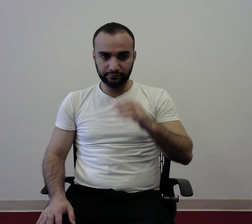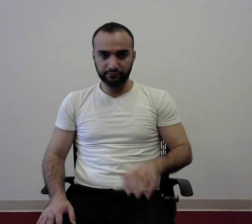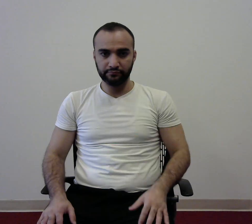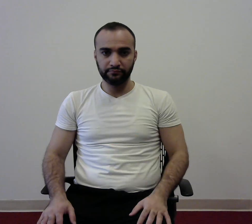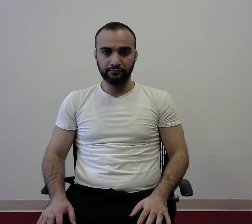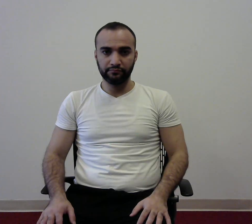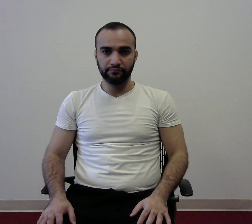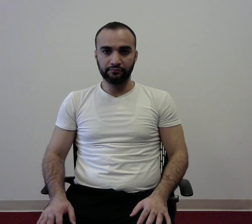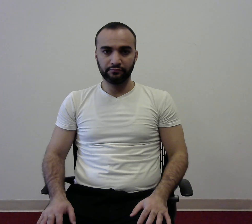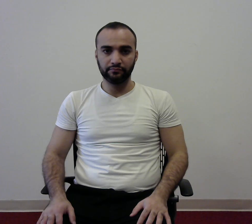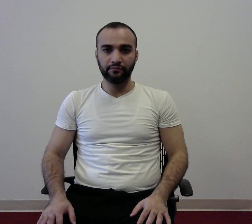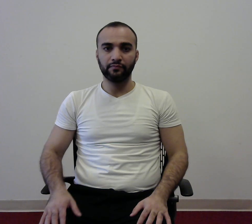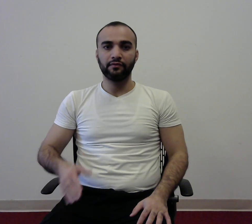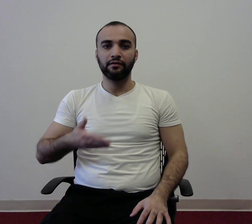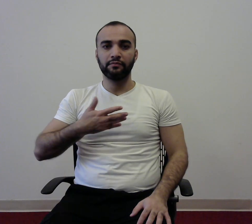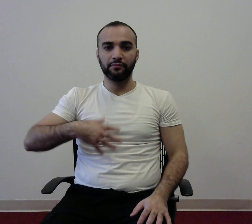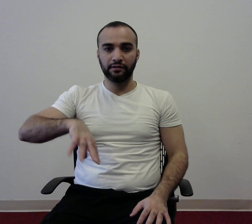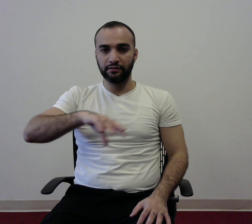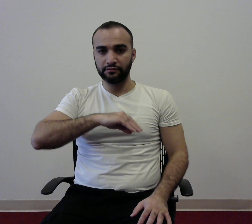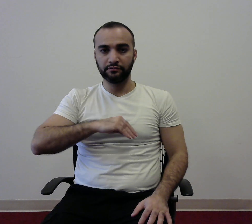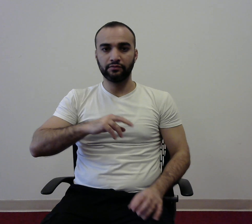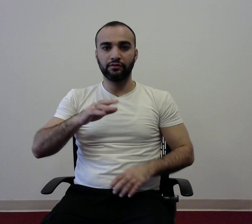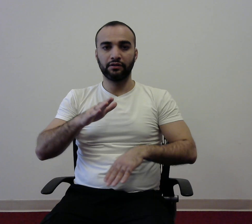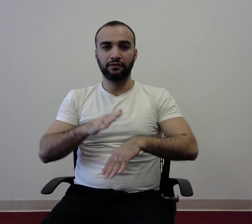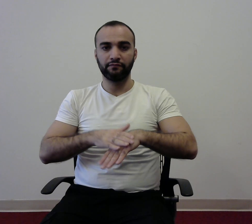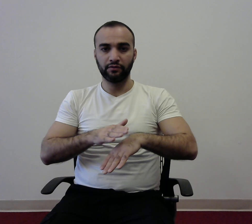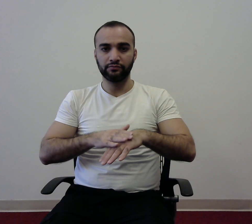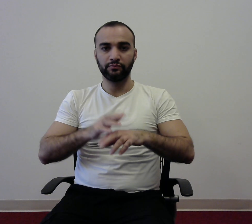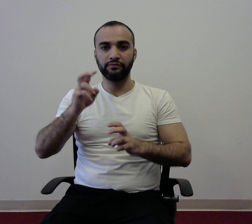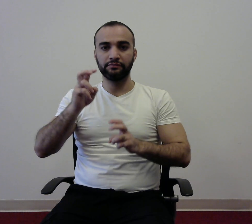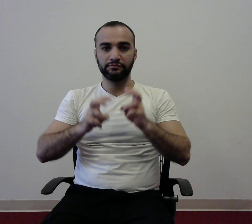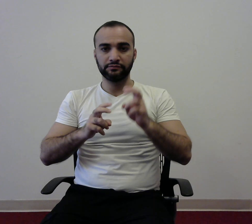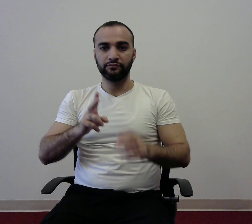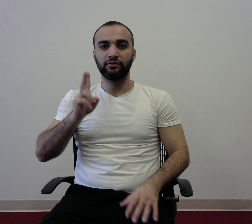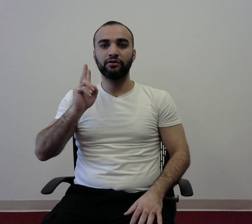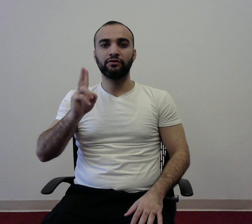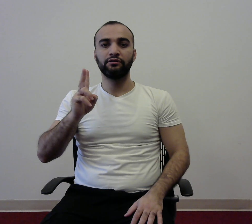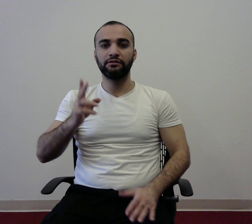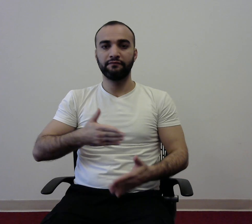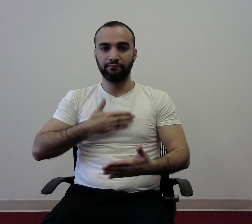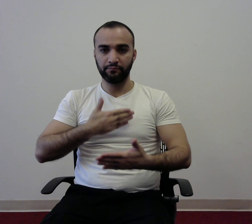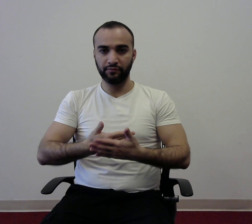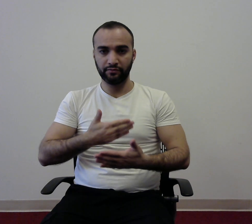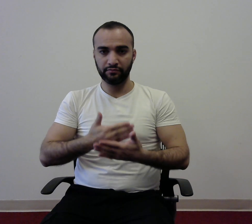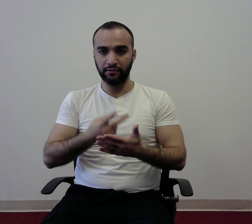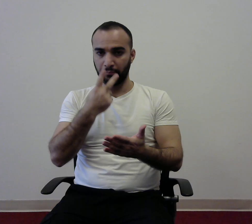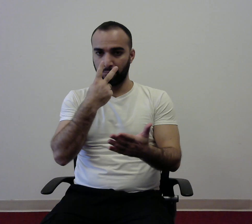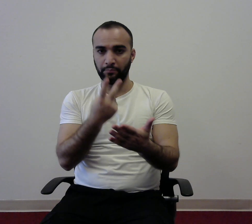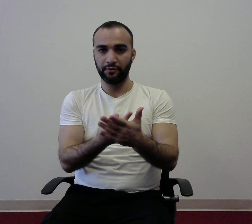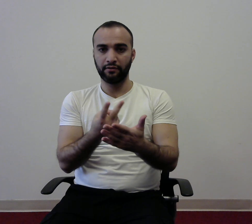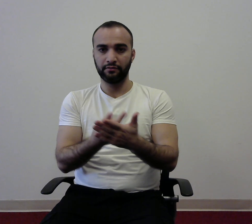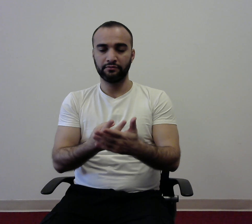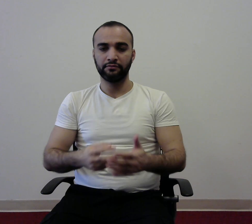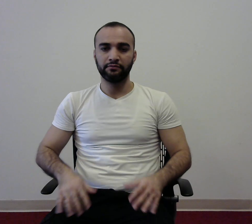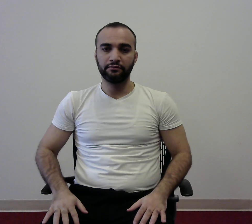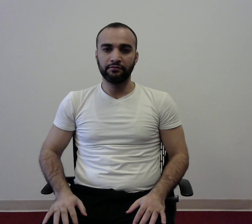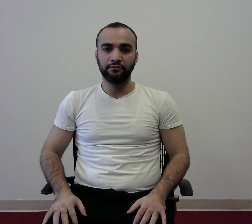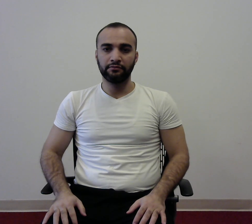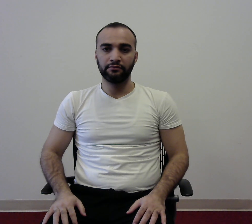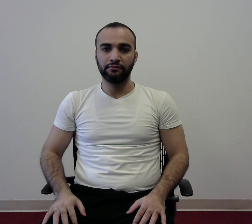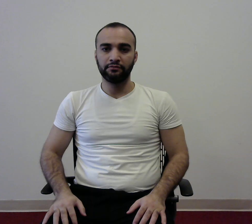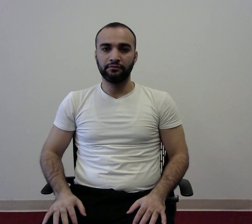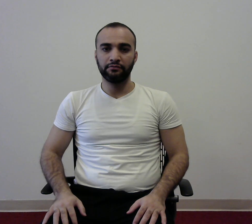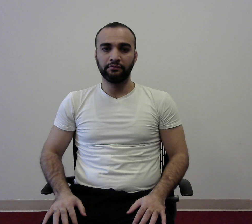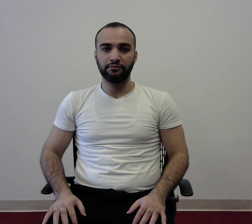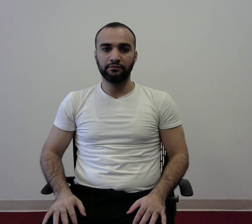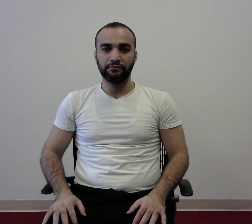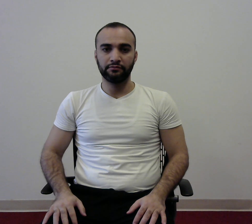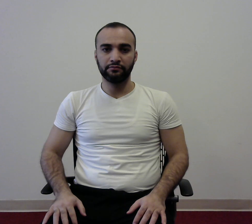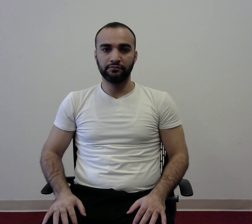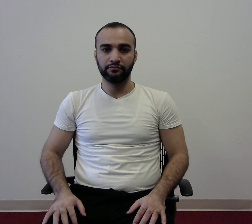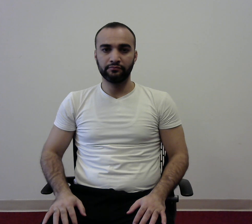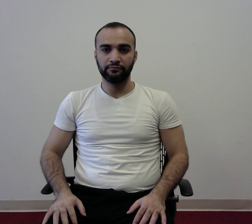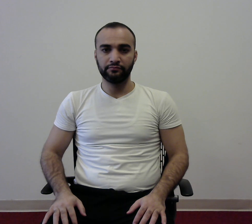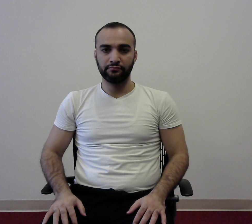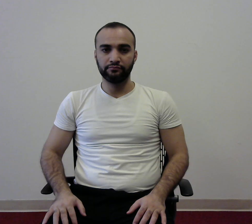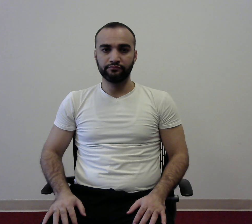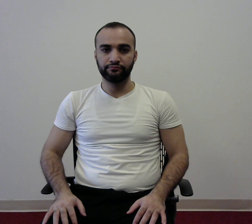Biz özəl şirkət kimi fəaliyyət göstəririk